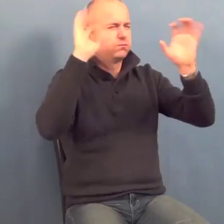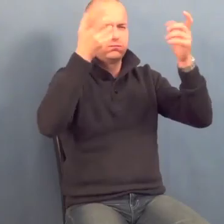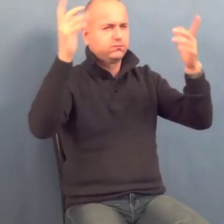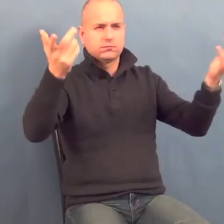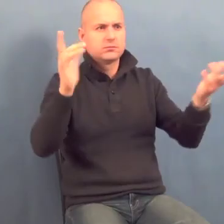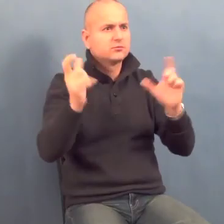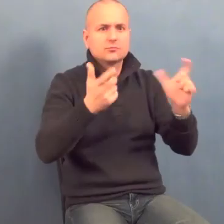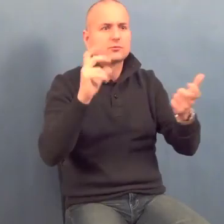"Co się dzieje?! Co się dzieje?!"